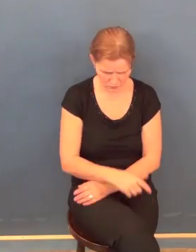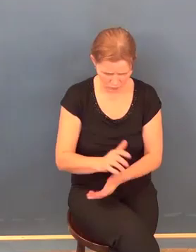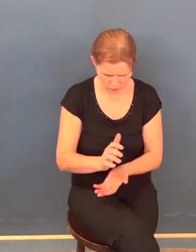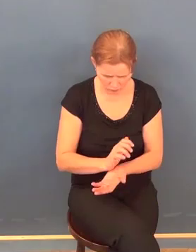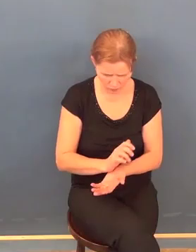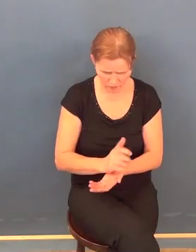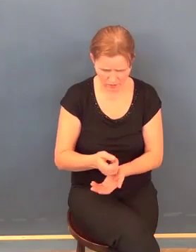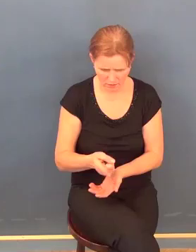Bułka.